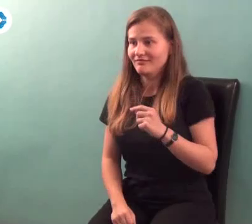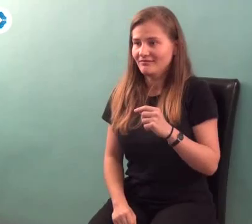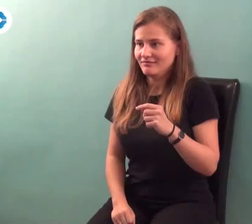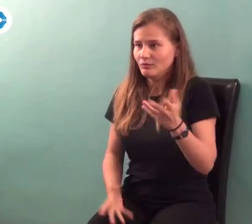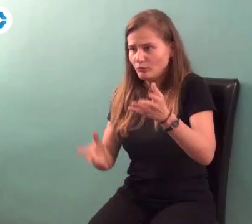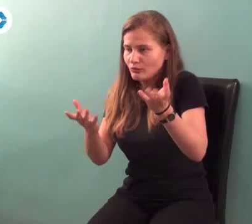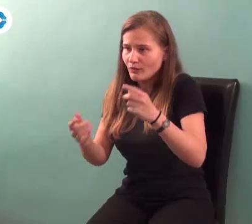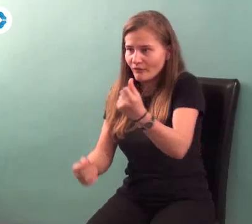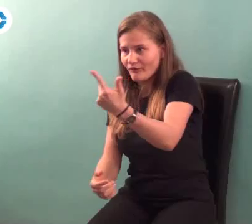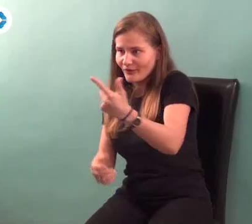Charlie: "No, dwa złote."